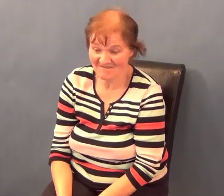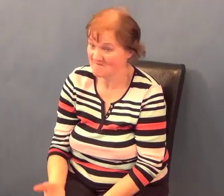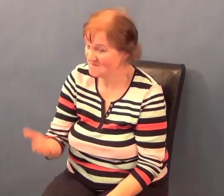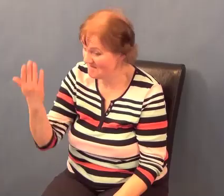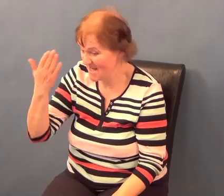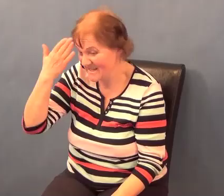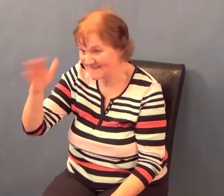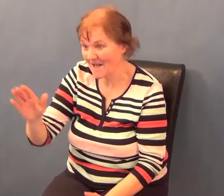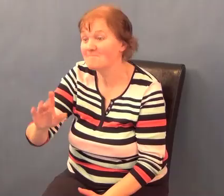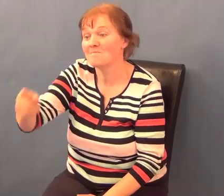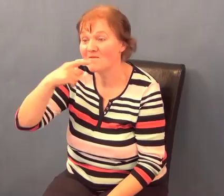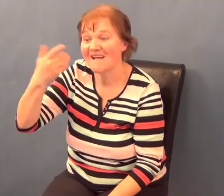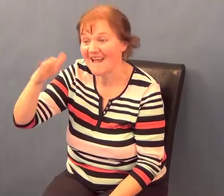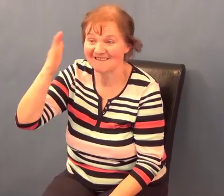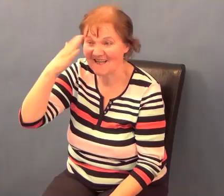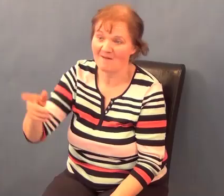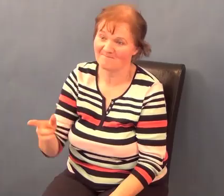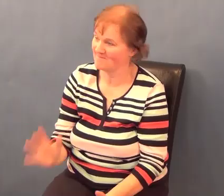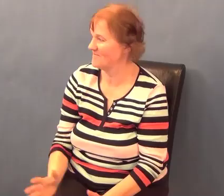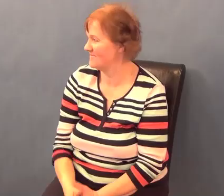Nie wiem, nie znam, mówię, że nie znam.